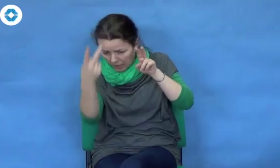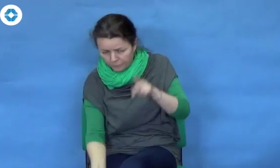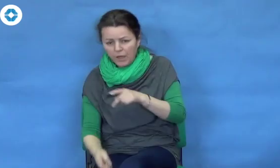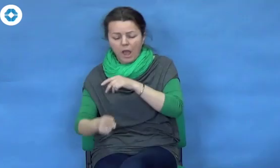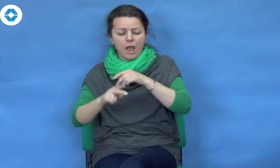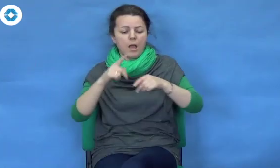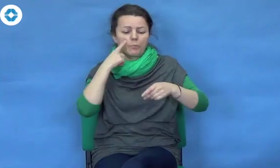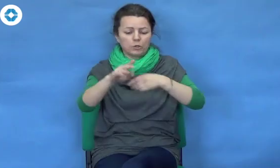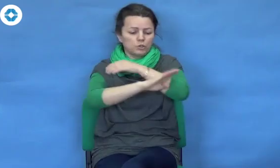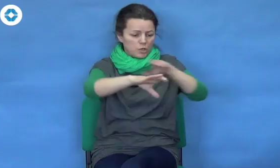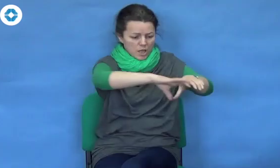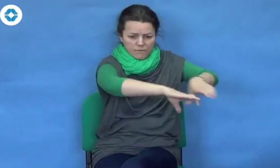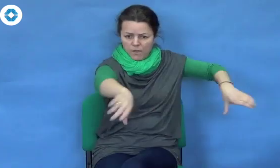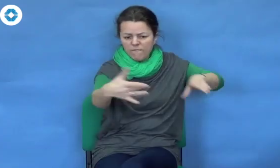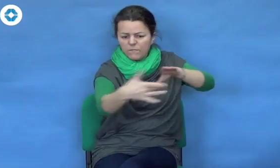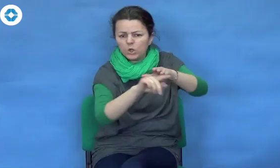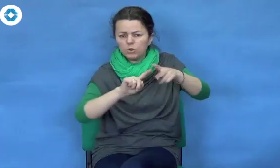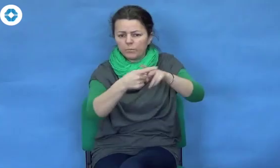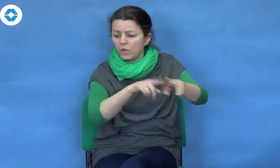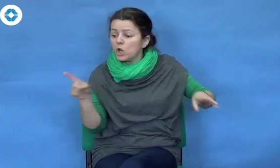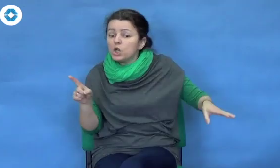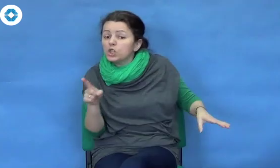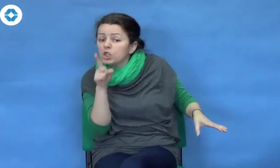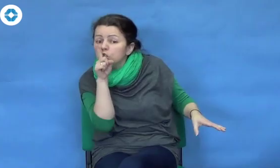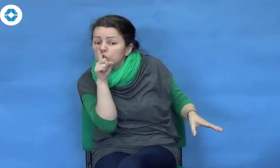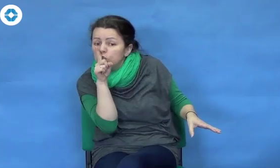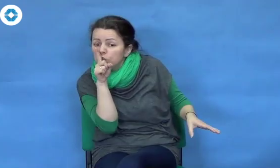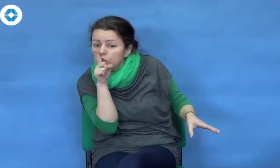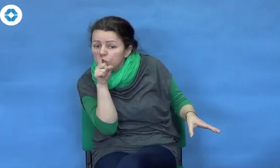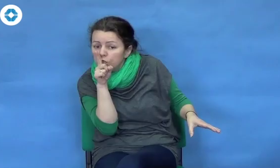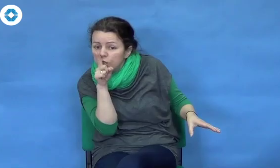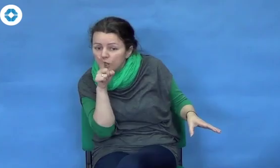Chłopak i pies zauważyli, że przed nimi leży pusty konar. Chłopak mówi, żeby pies był cicho.